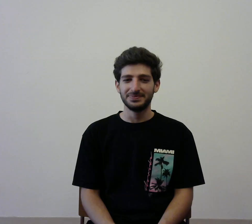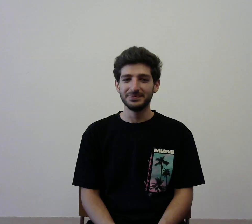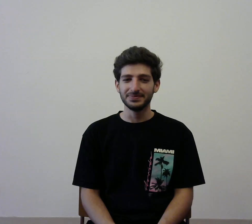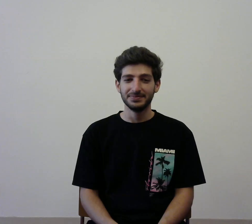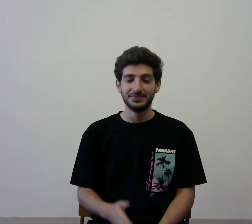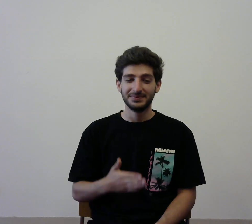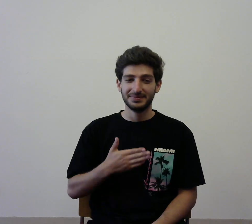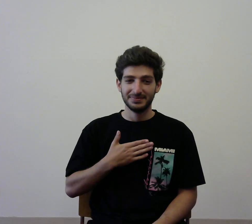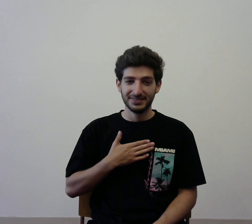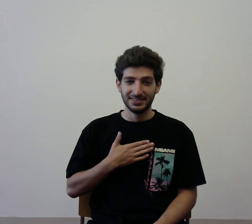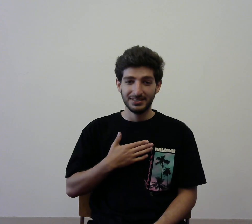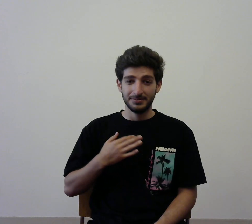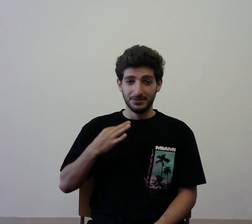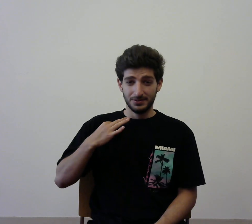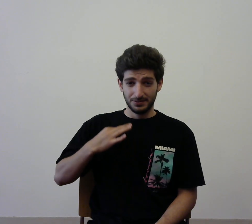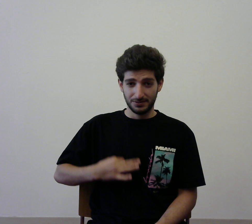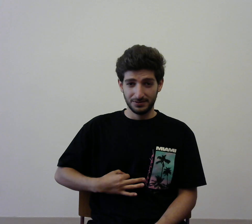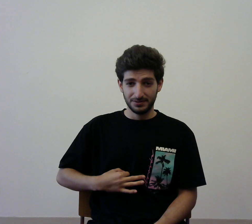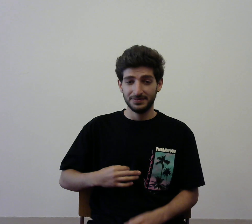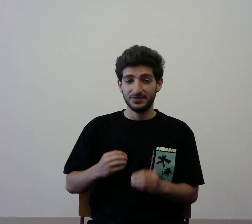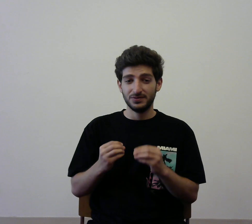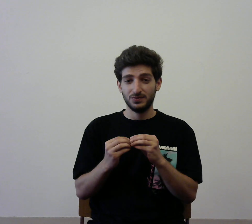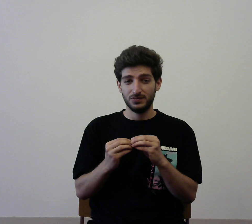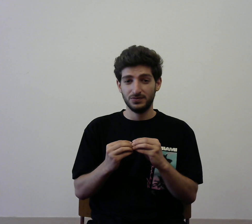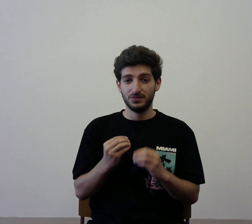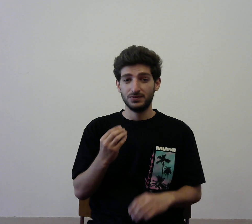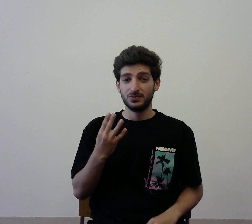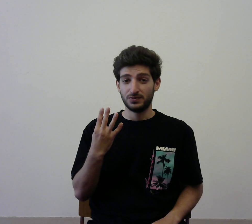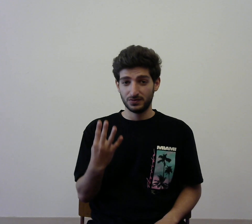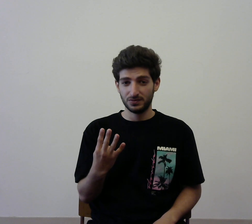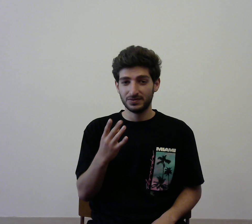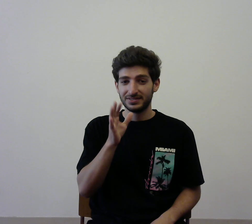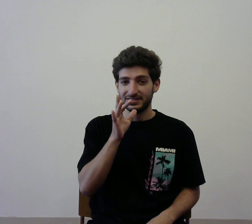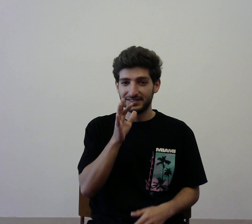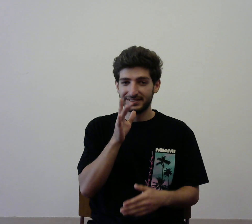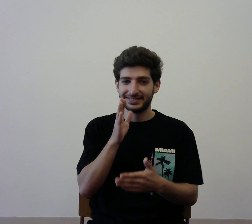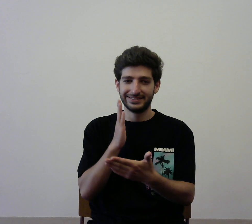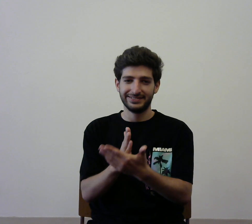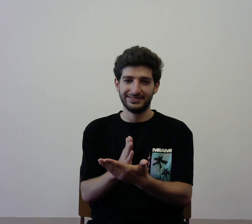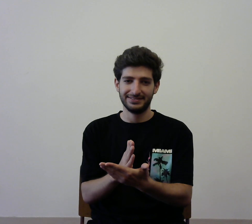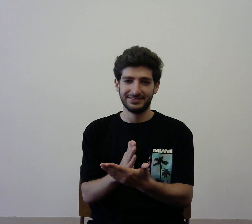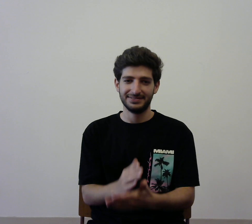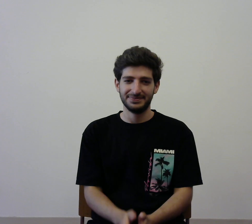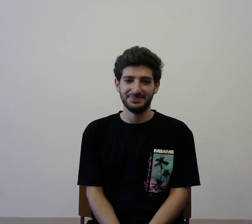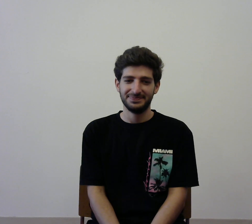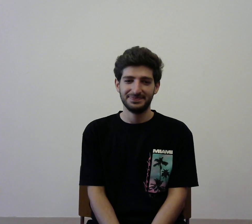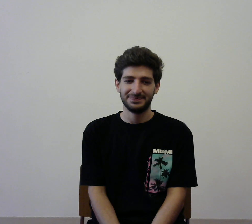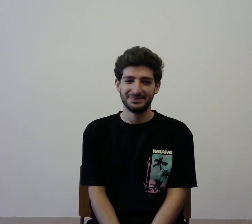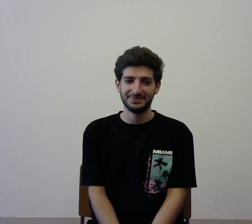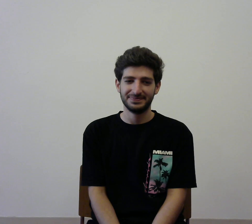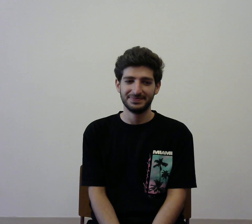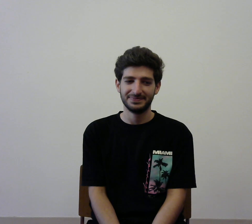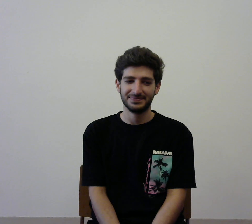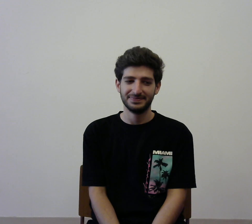Mənim oğlumun 14 yaşı var